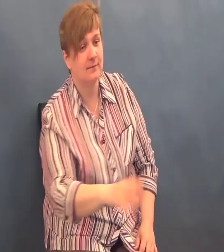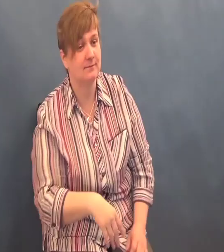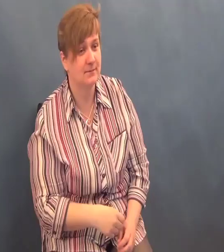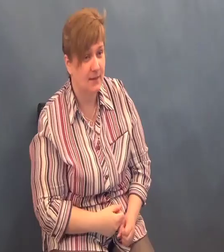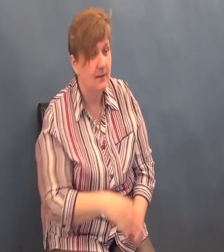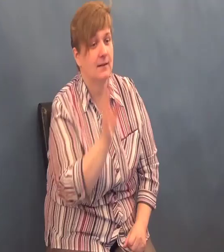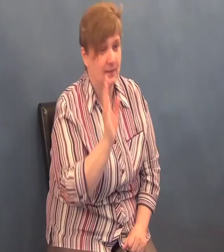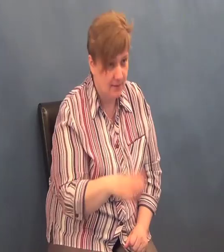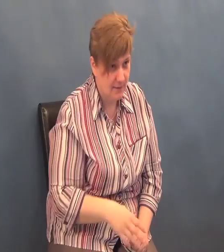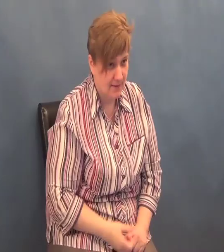Dobra.